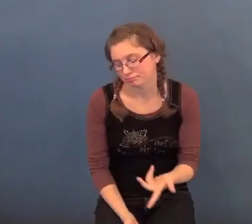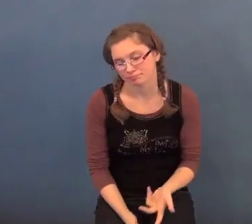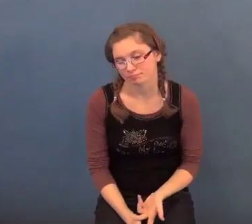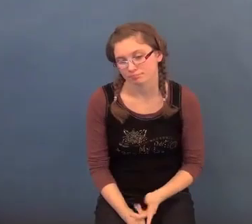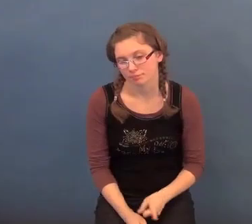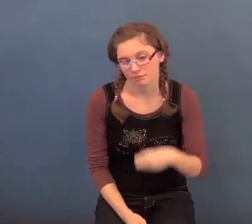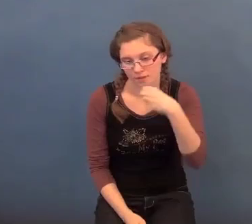Nie wolno brać prysznica.